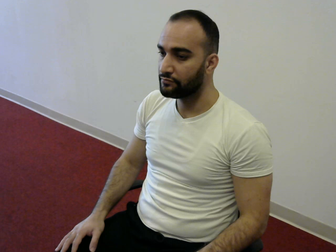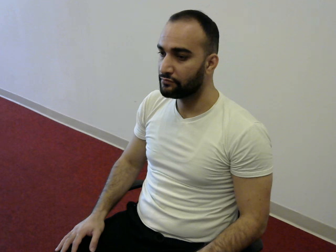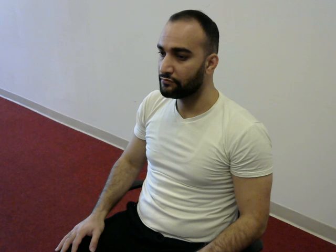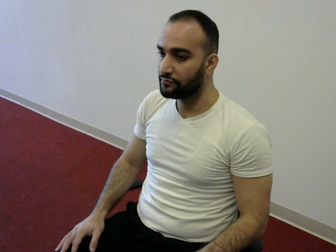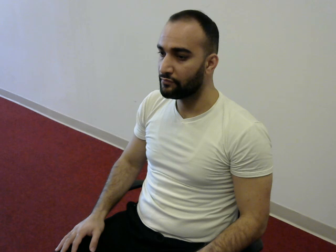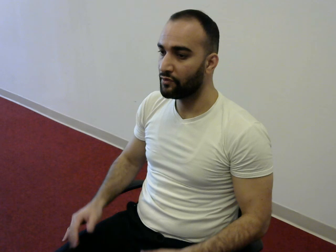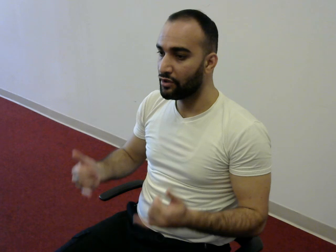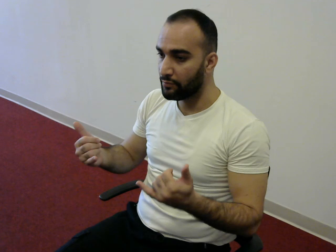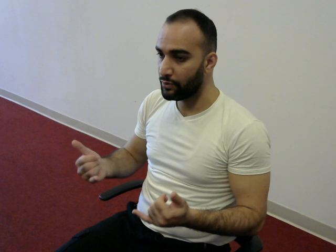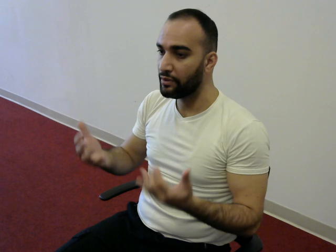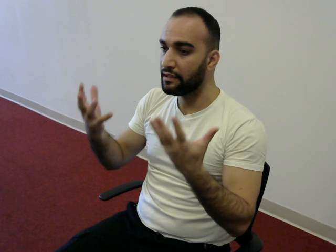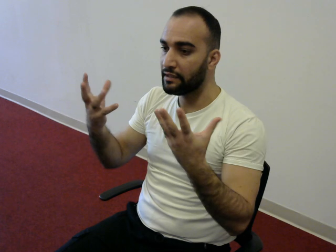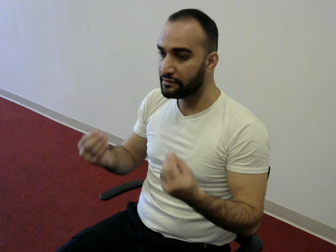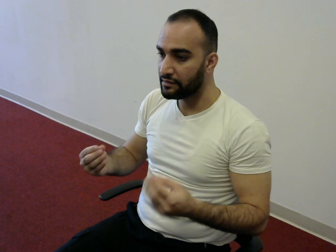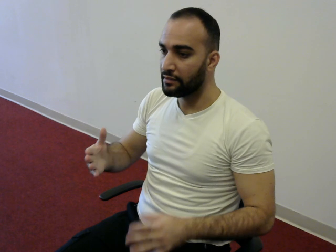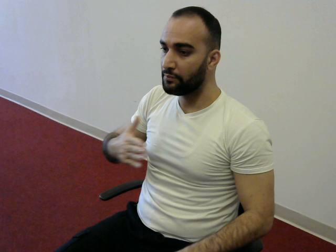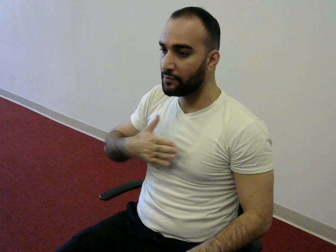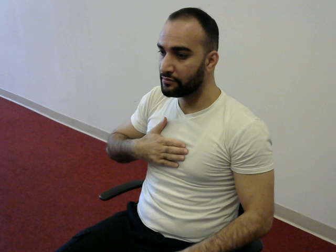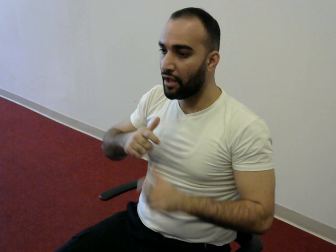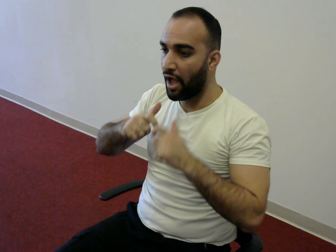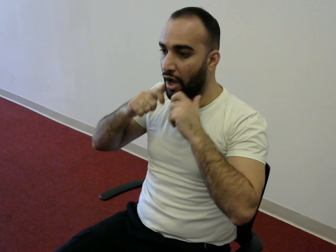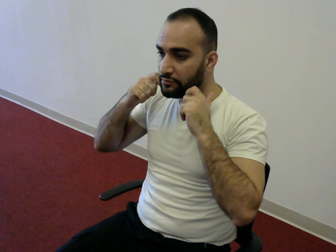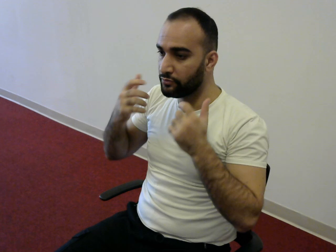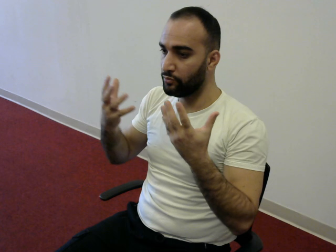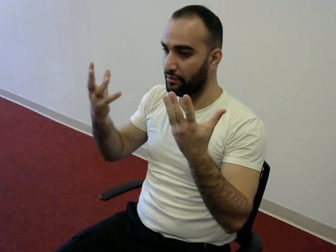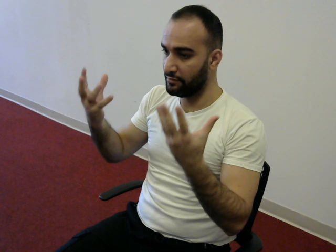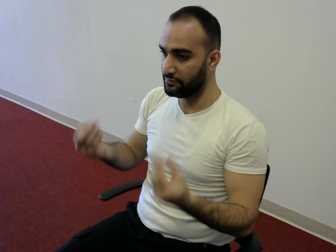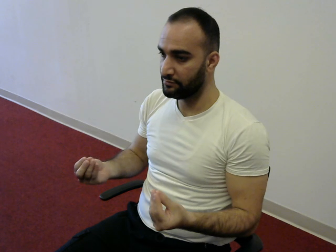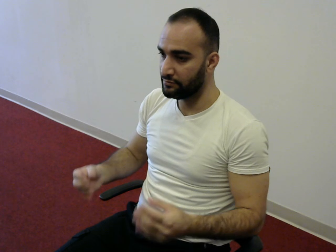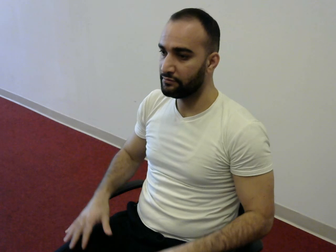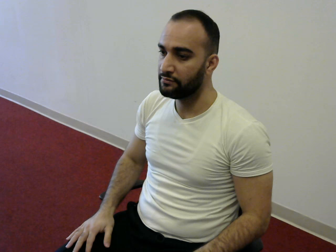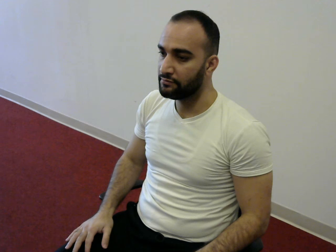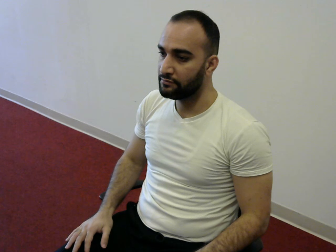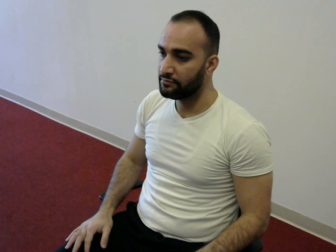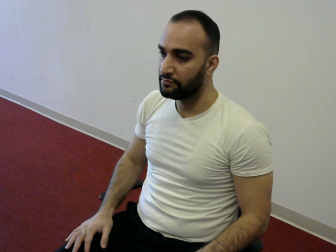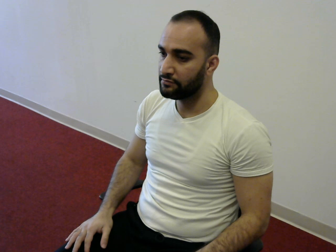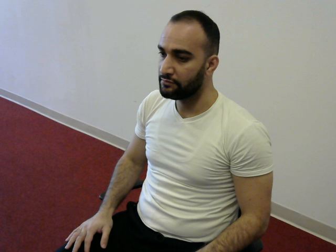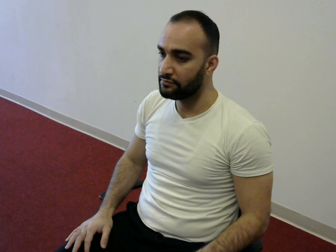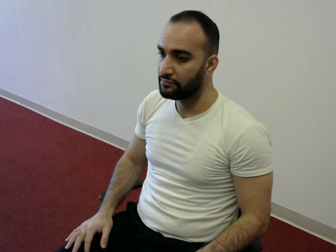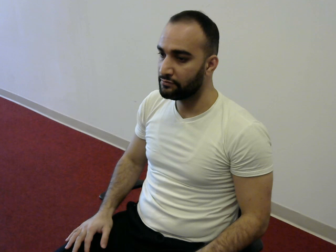Bu gün mənim ad günümdür